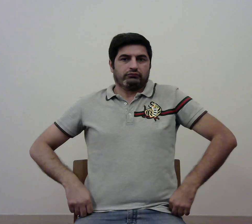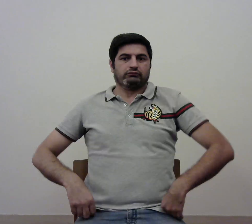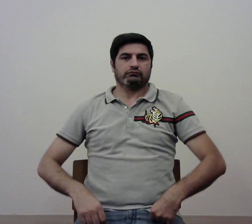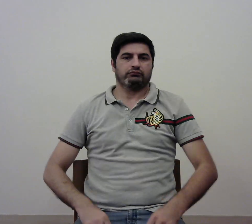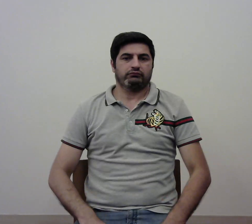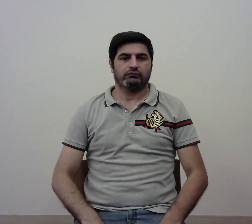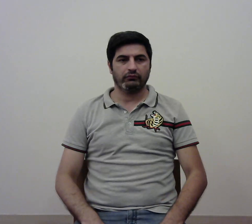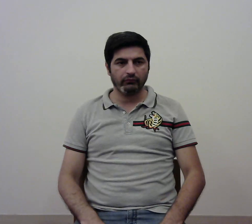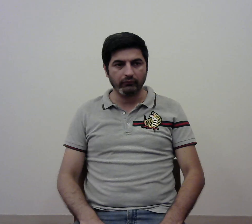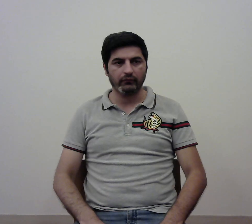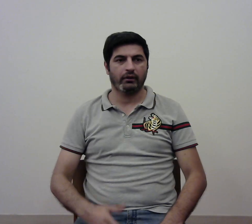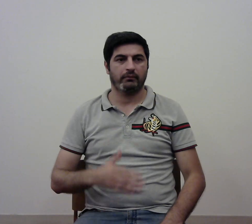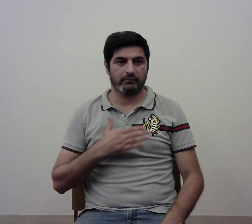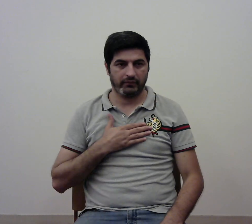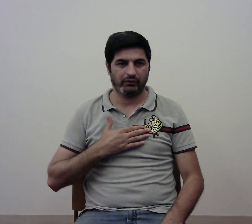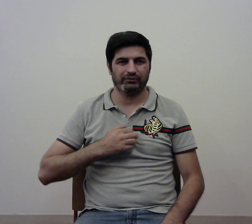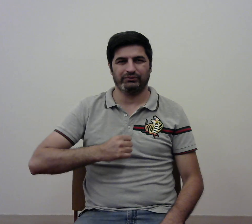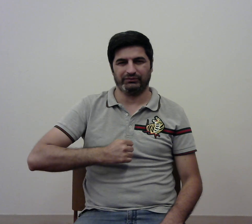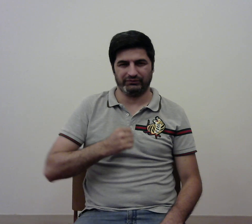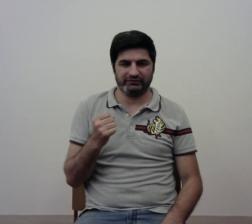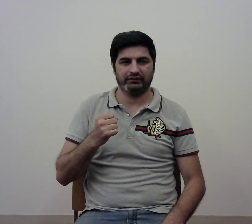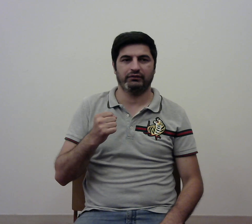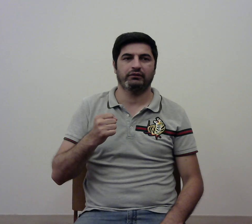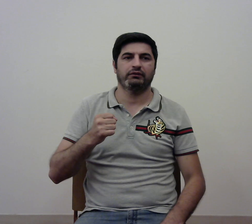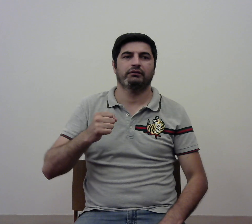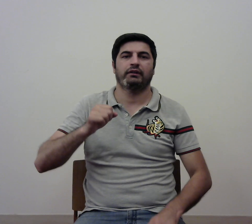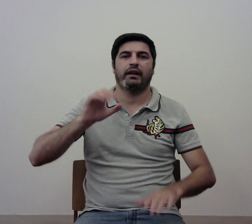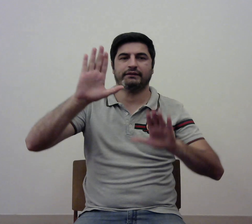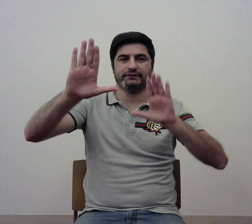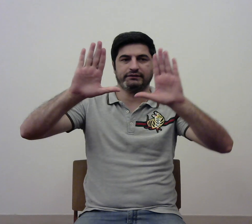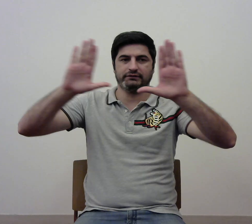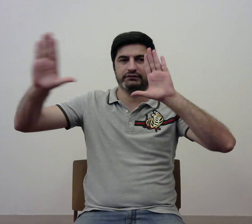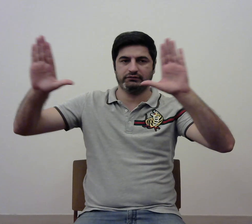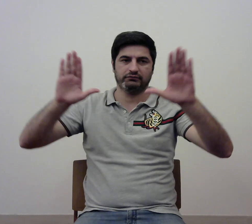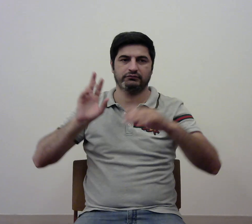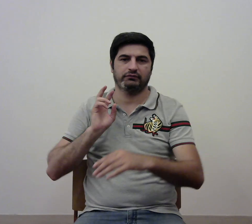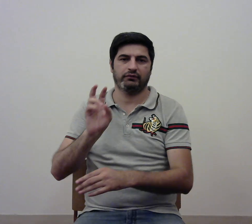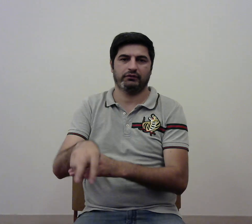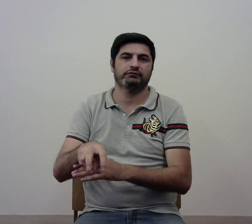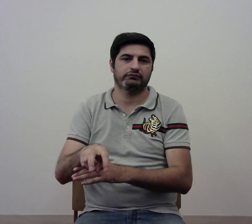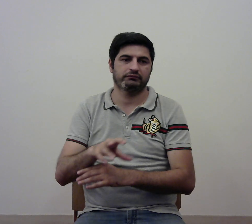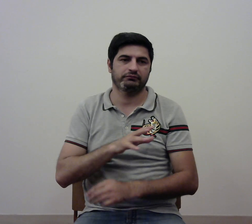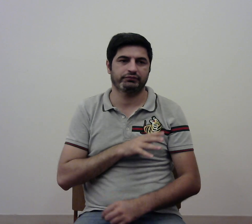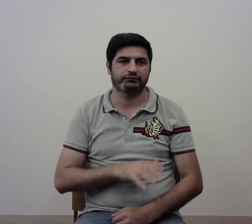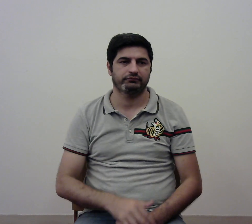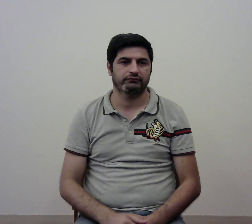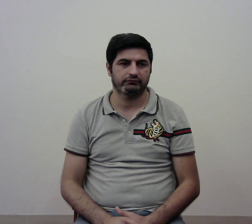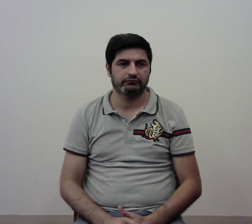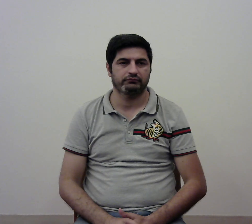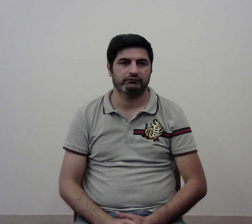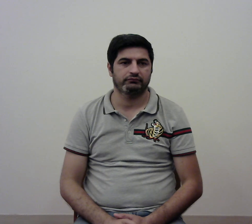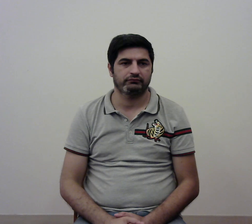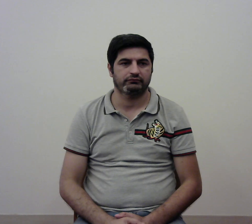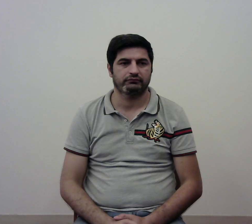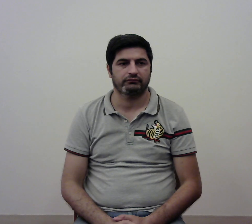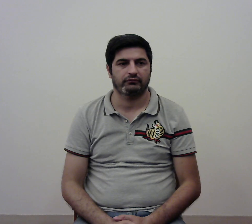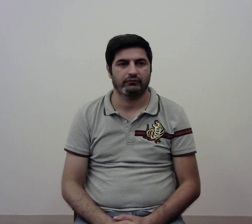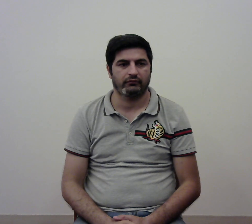Mənim dostumla sərgiyə getmişdim